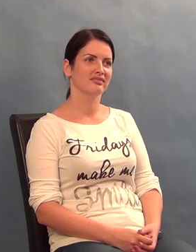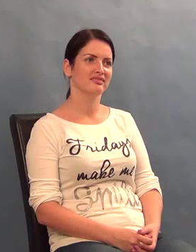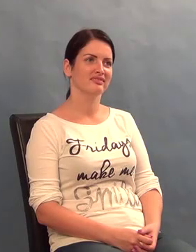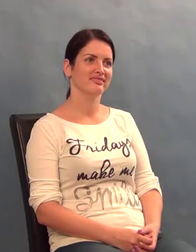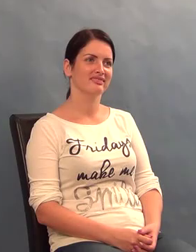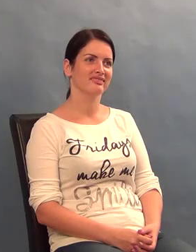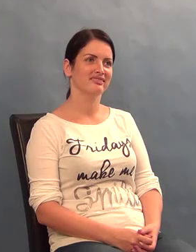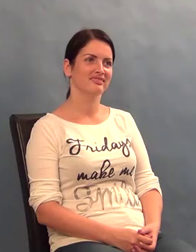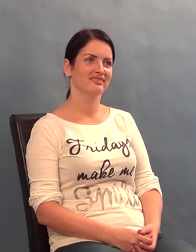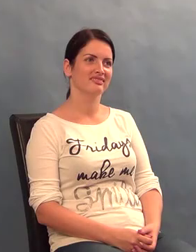Mała myszka grała głośno.